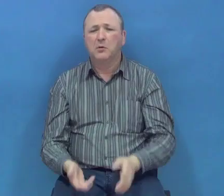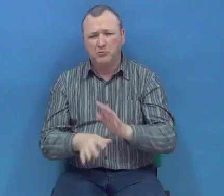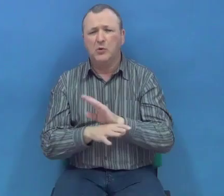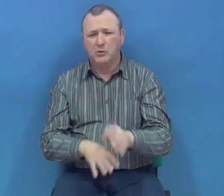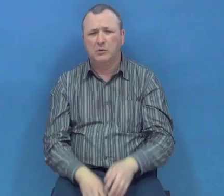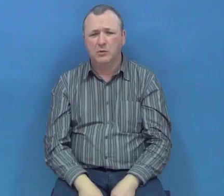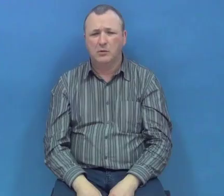Restauracja.